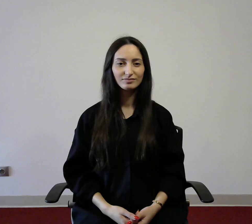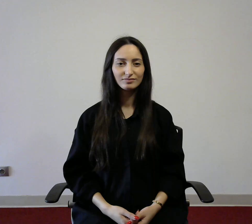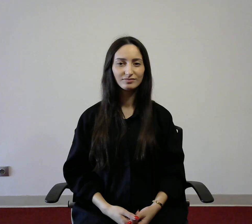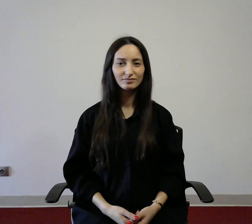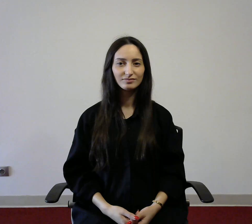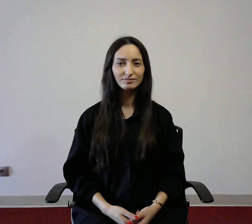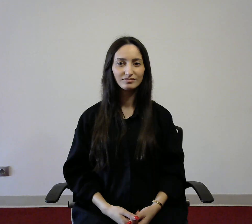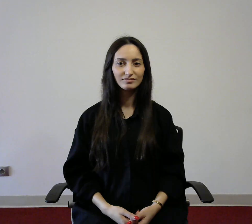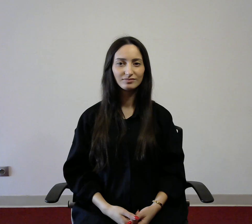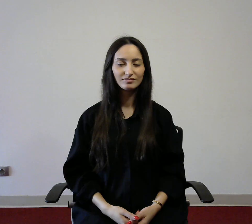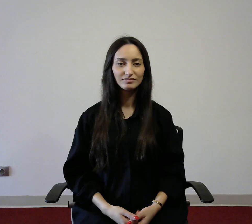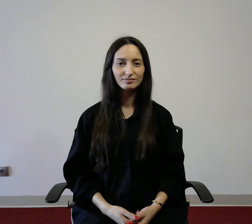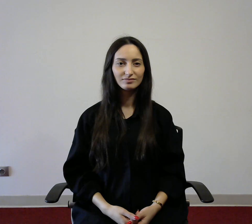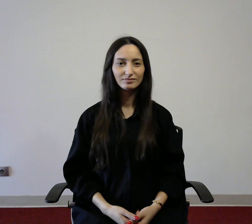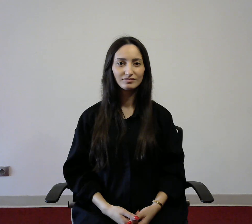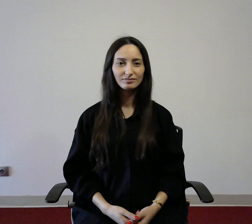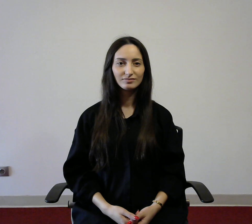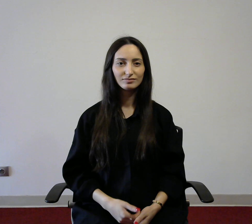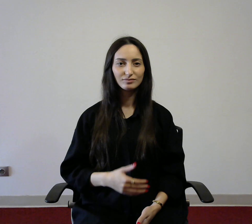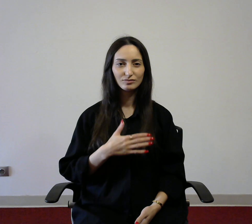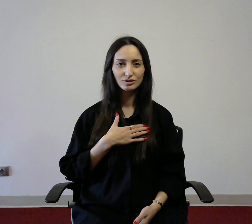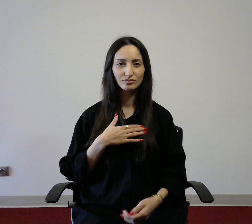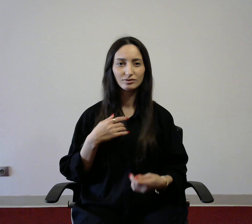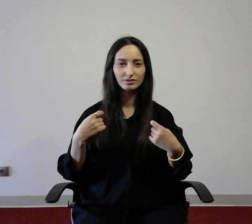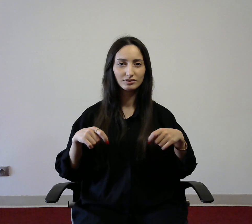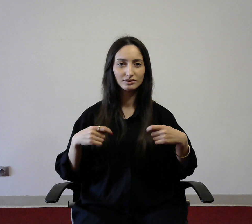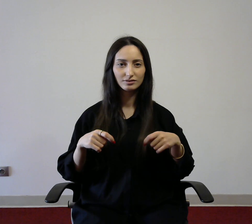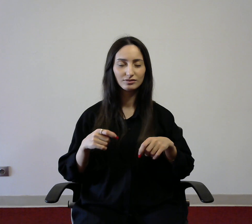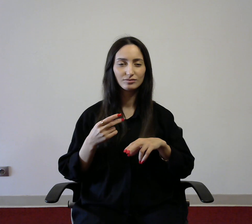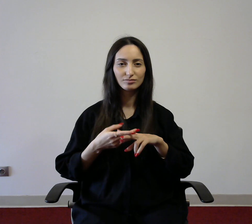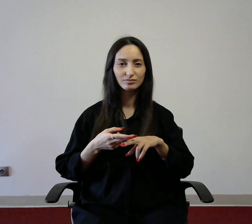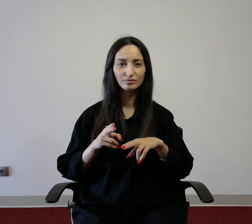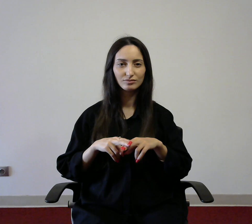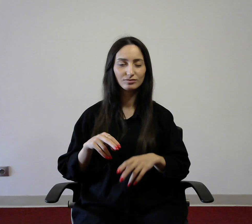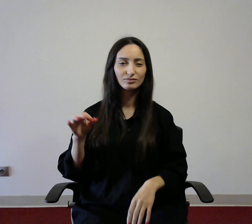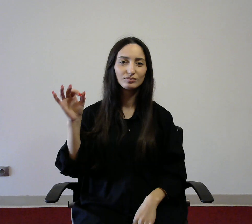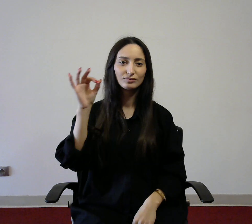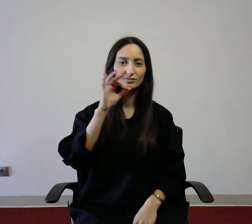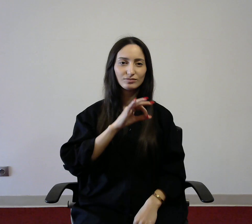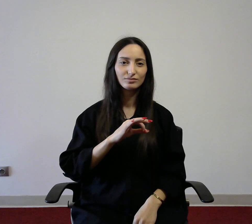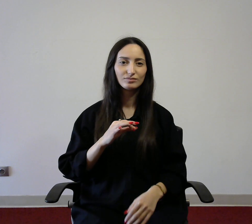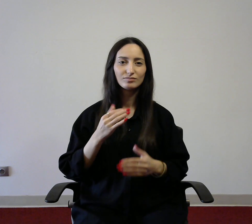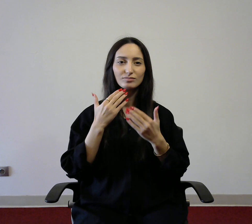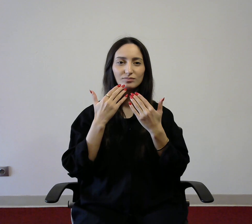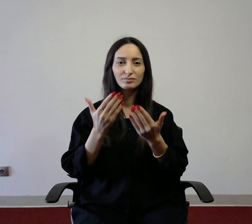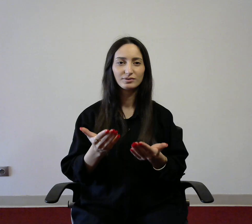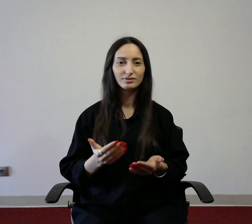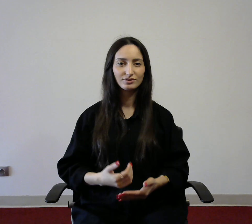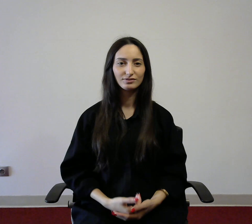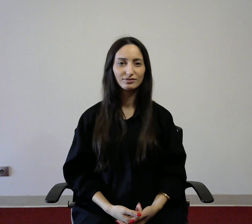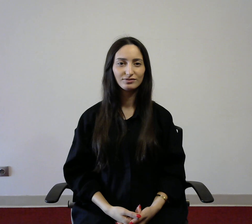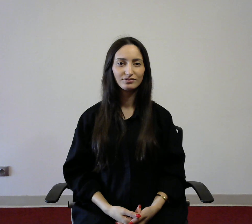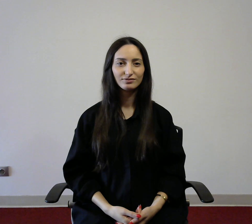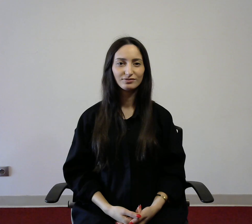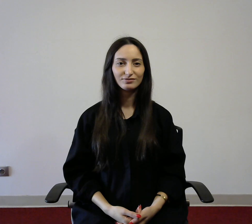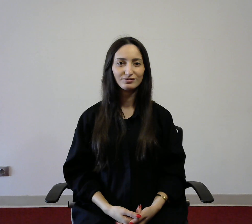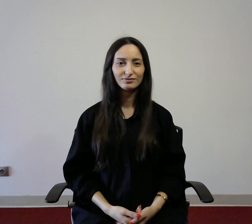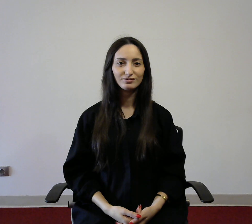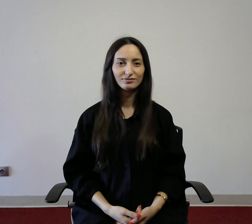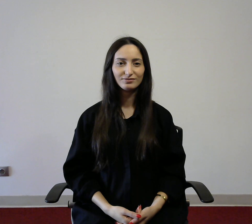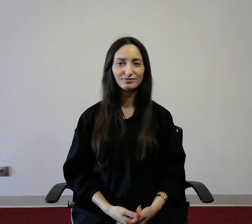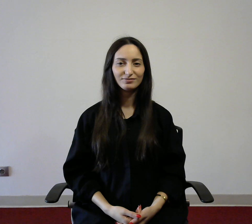Mən satıcıdan bu barədə soruşdum